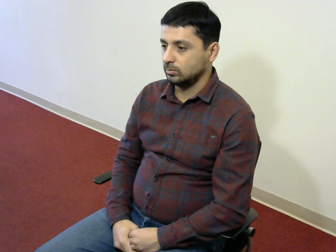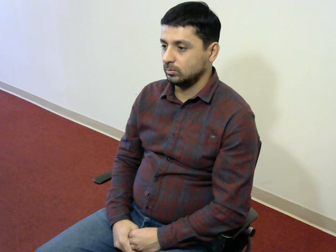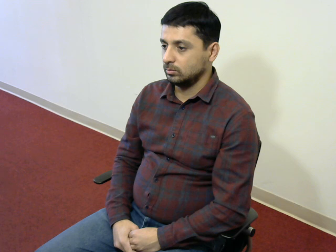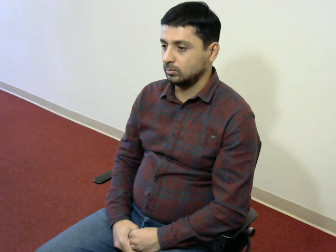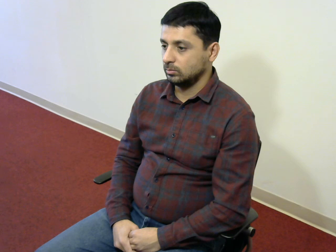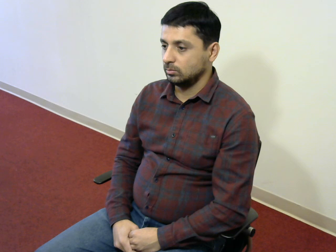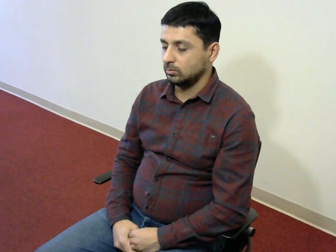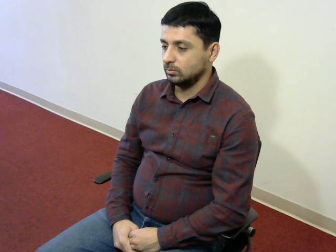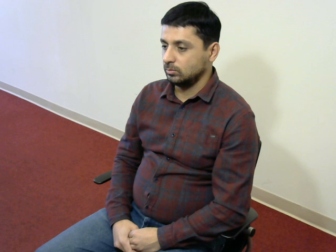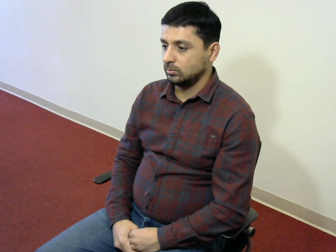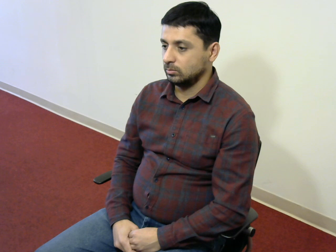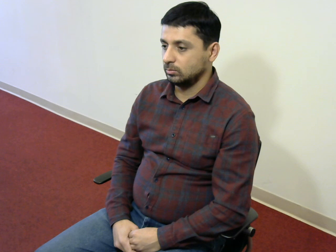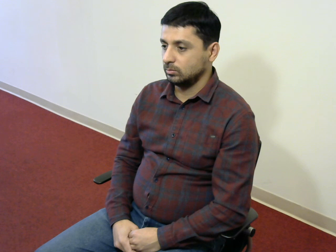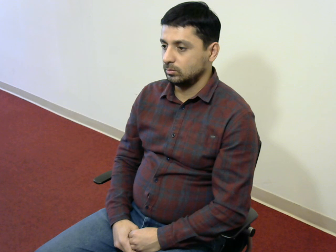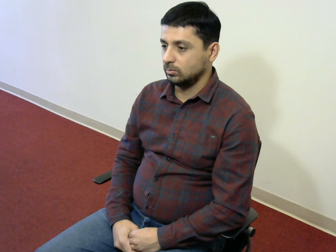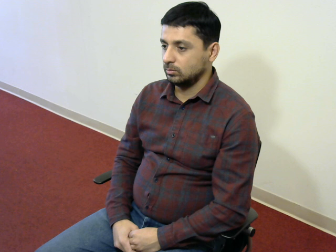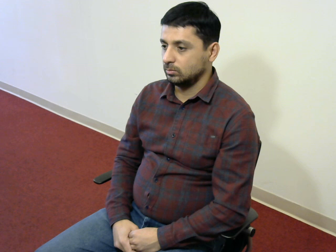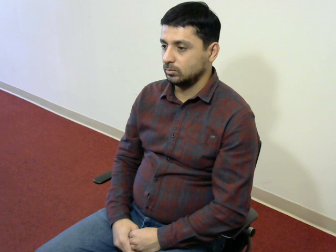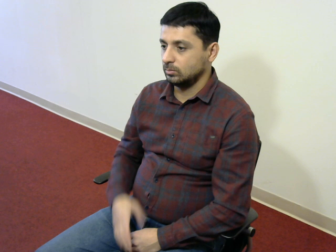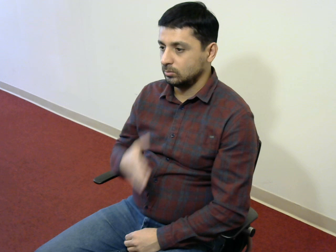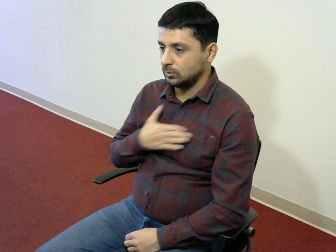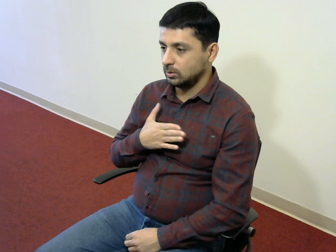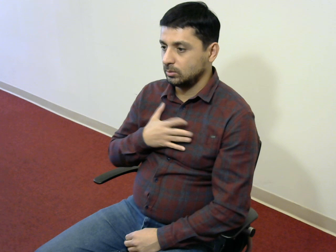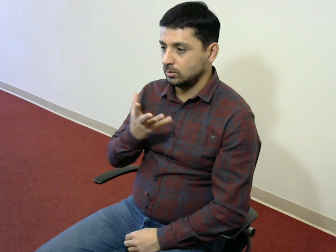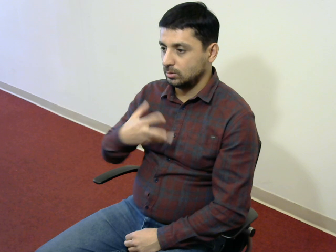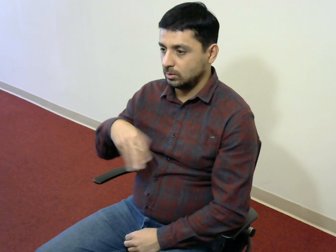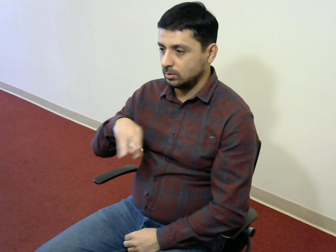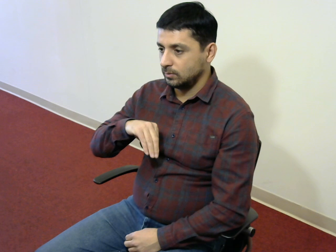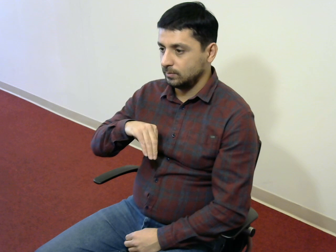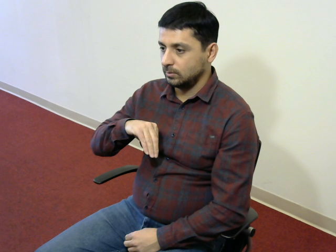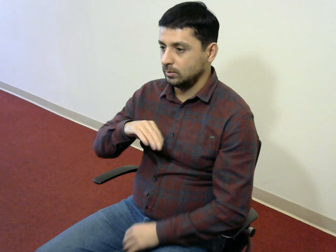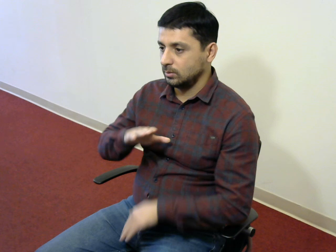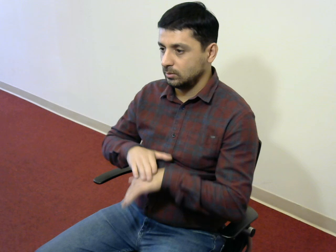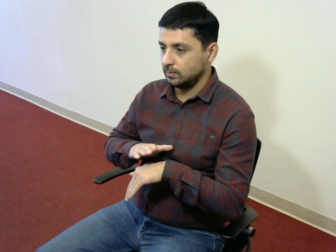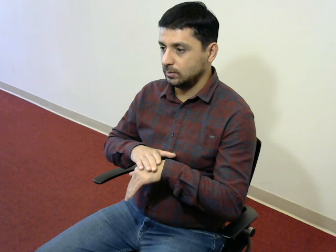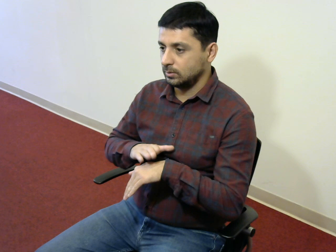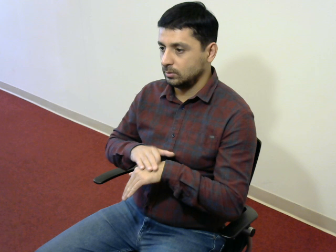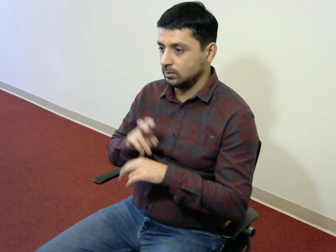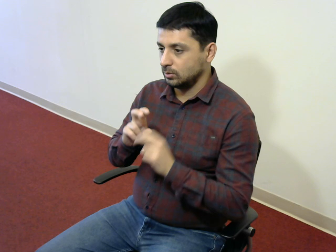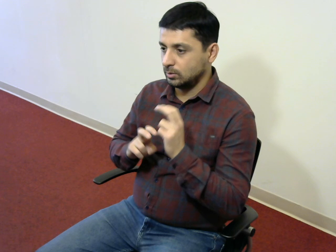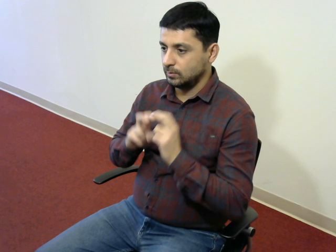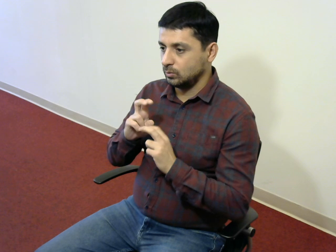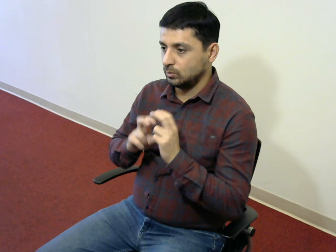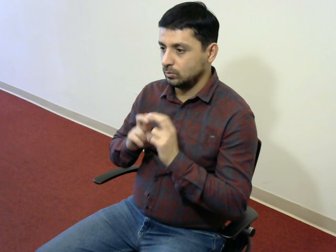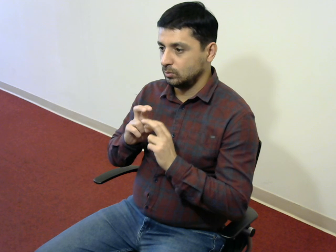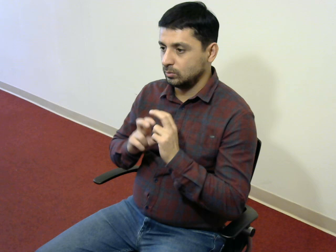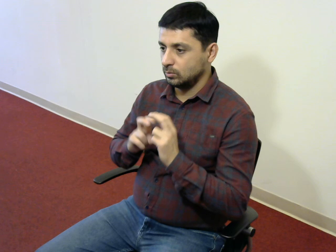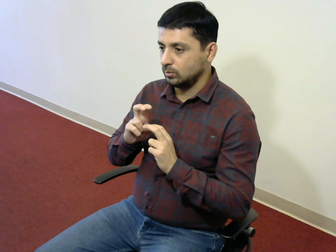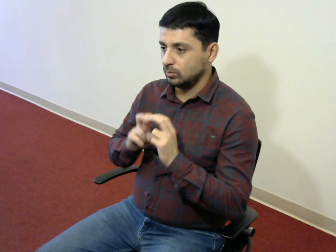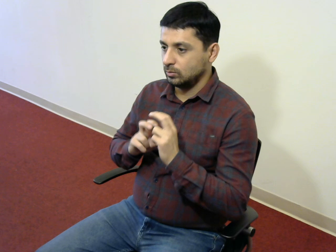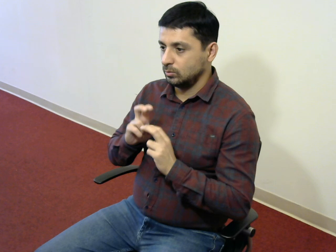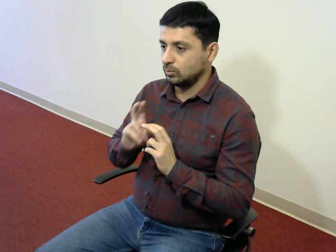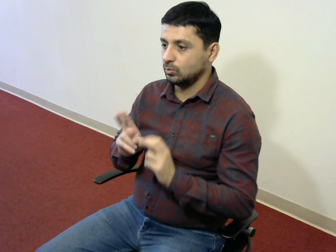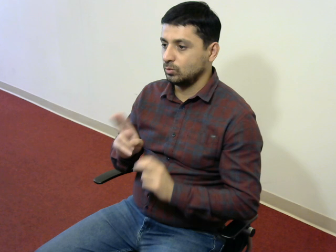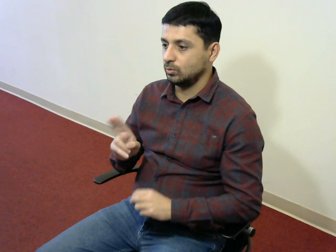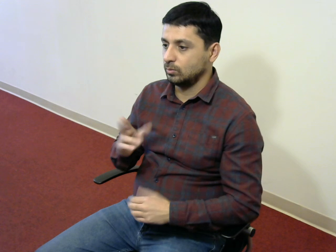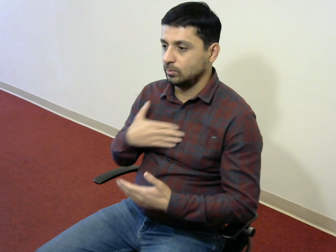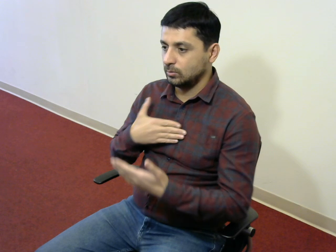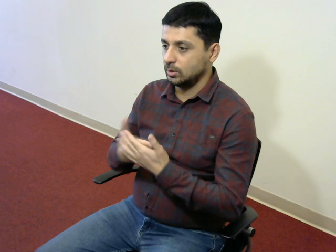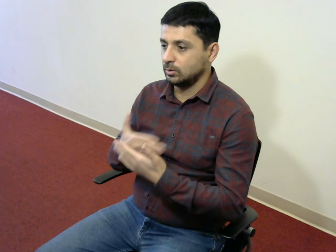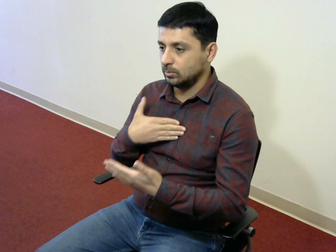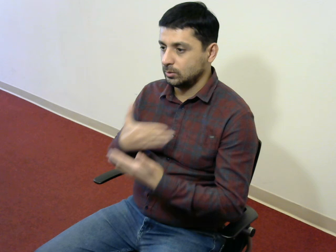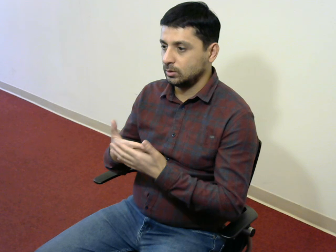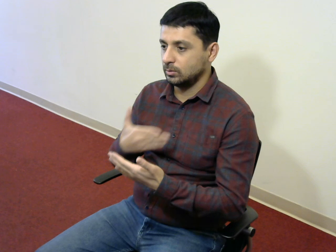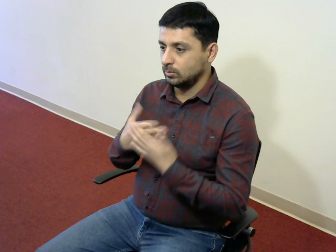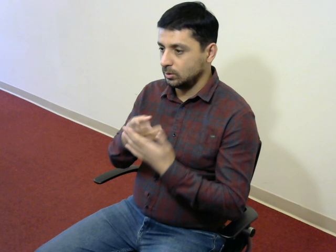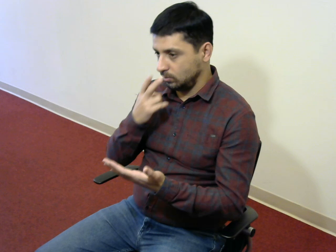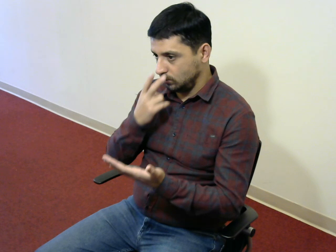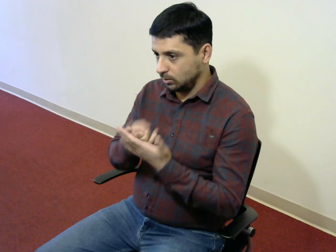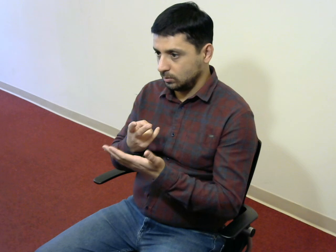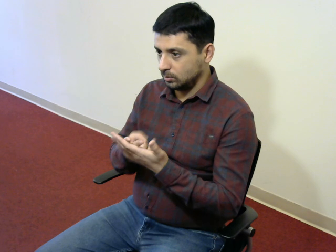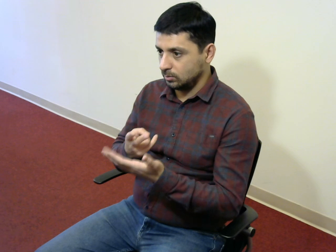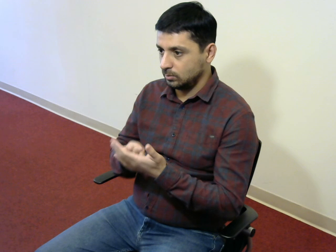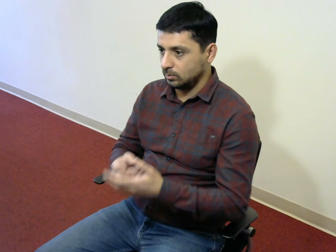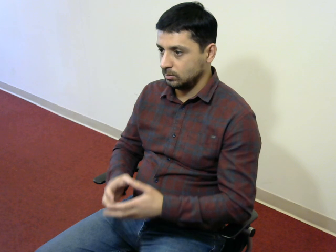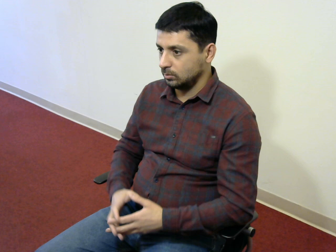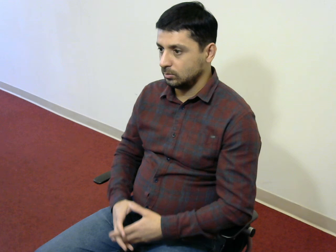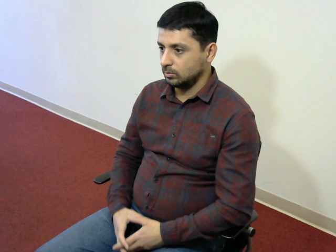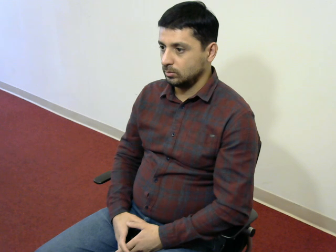Biz özəl şirkət kimi fəaliyyət göstəririk